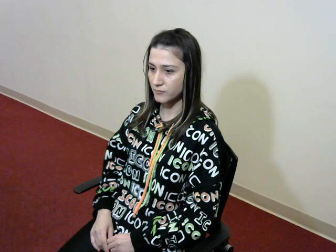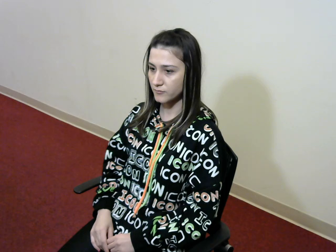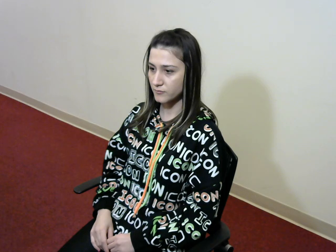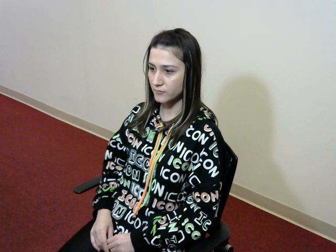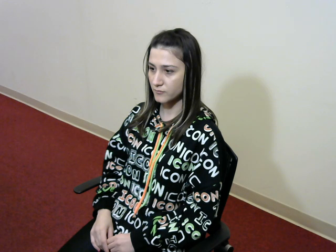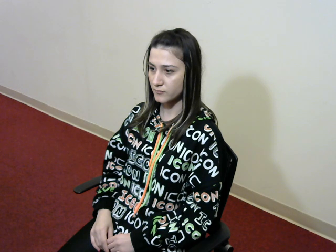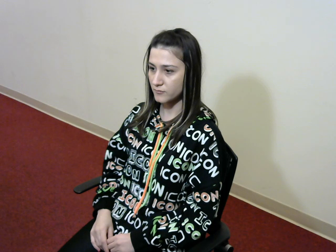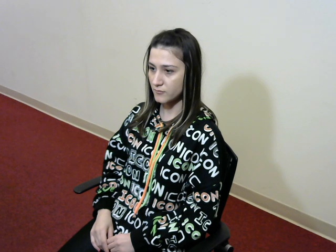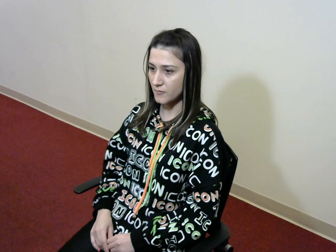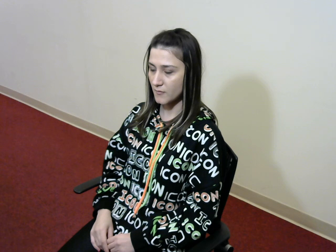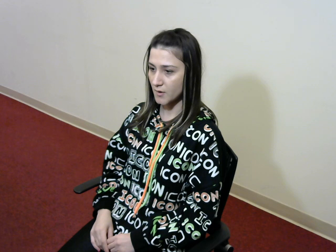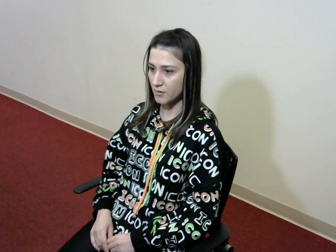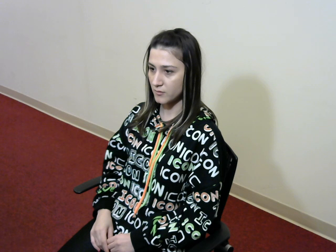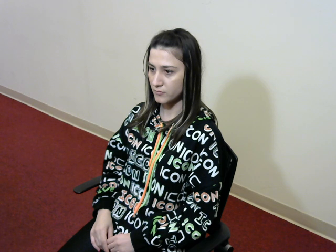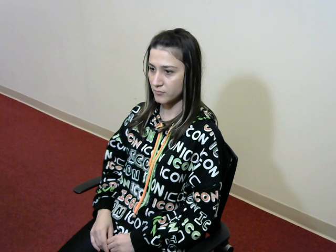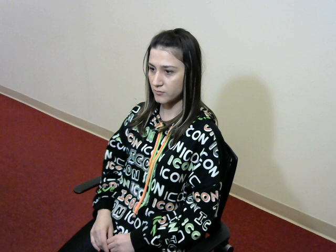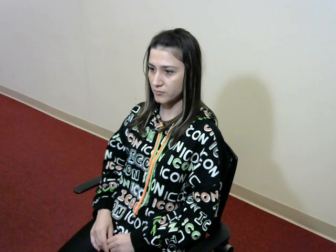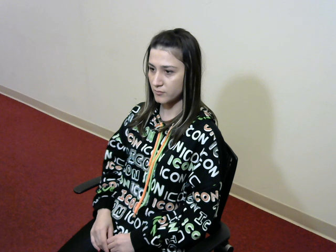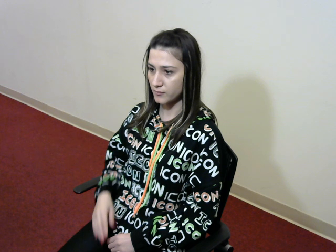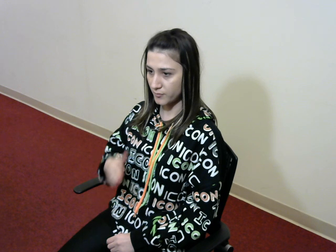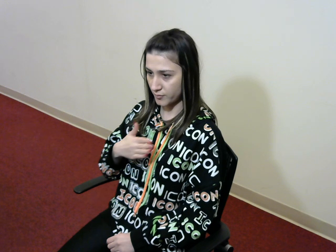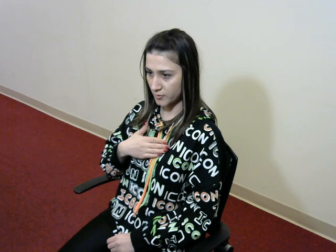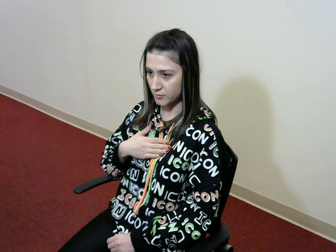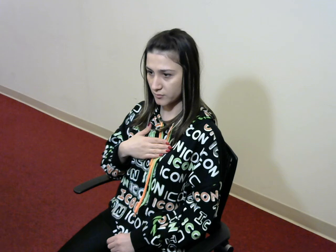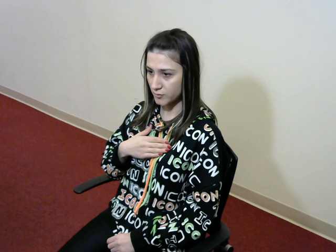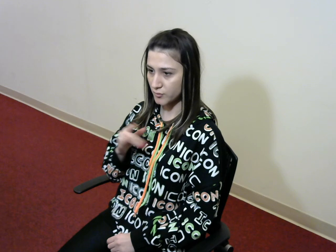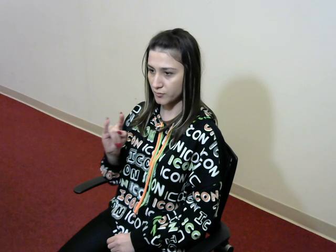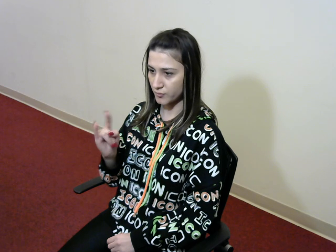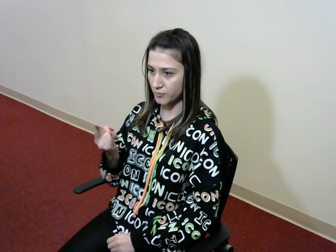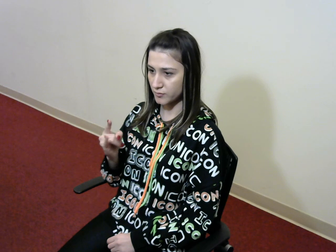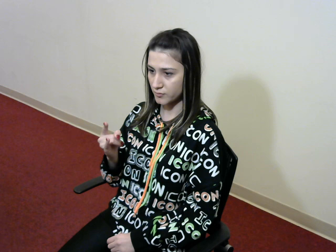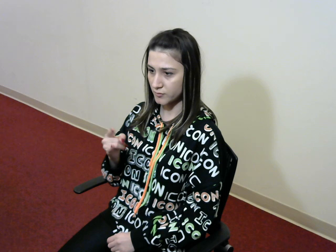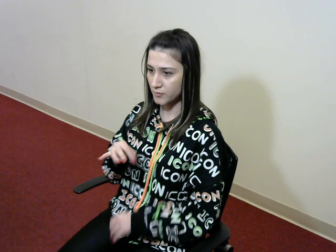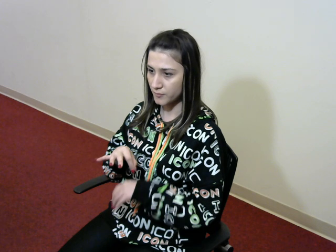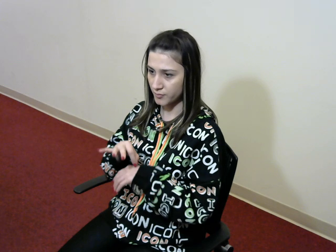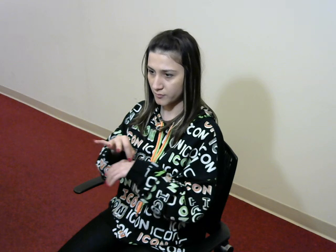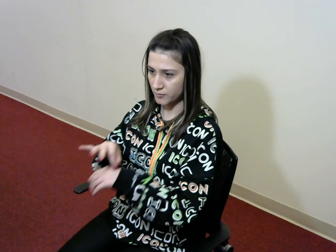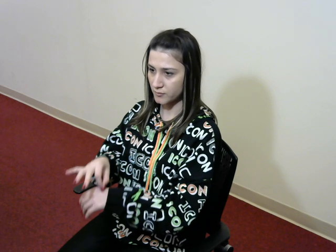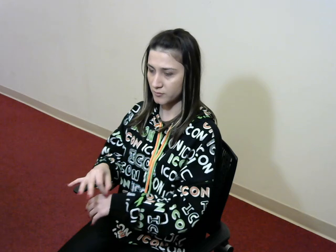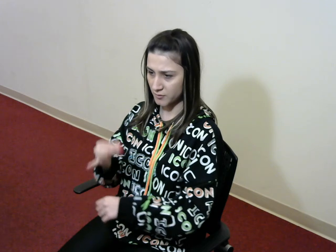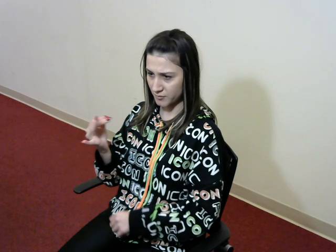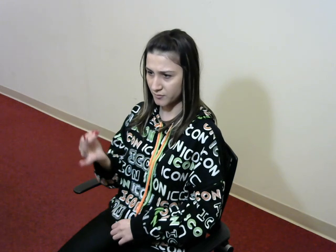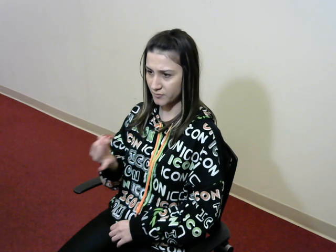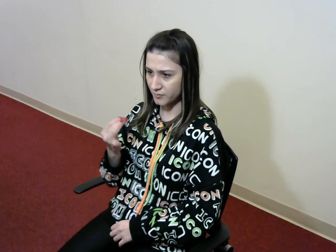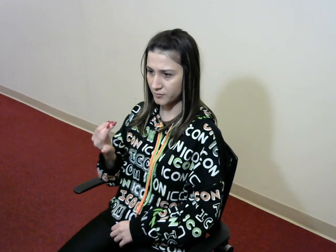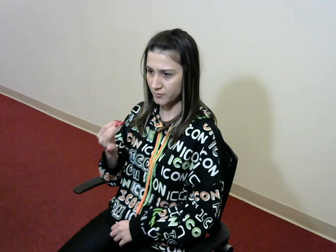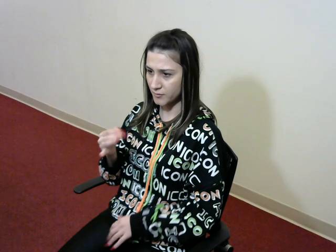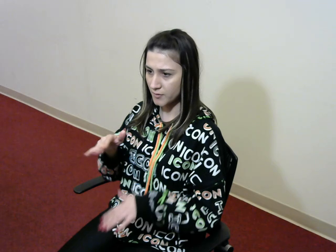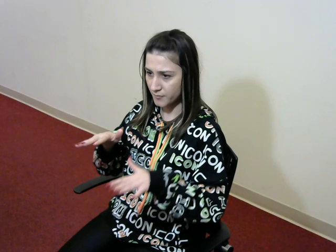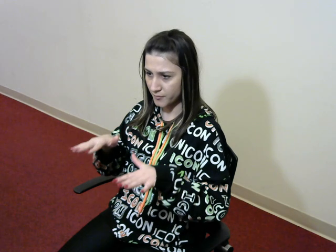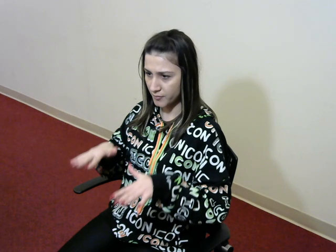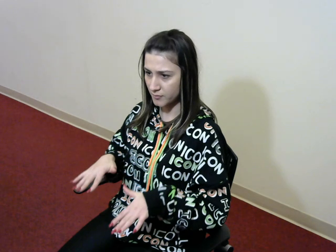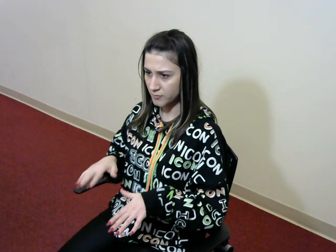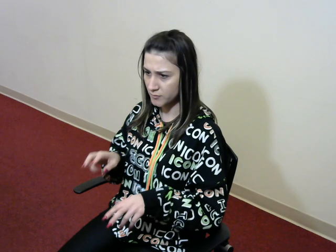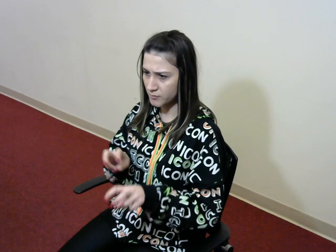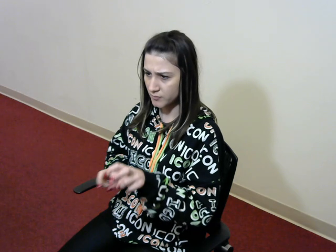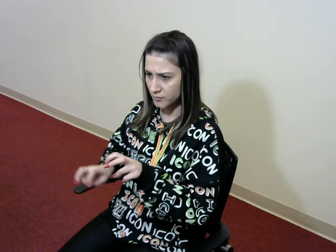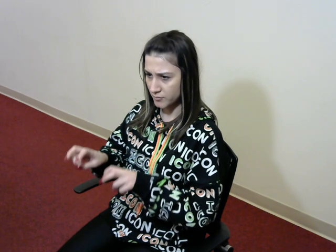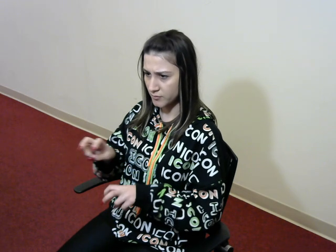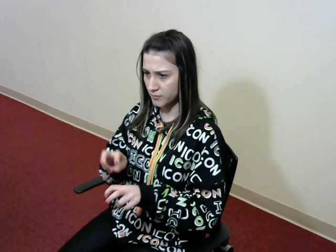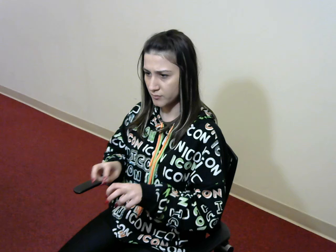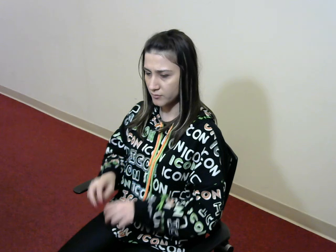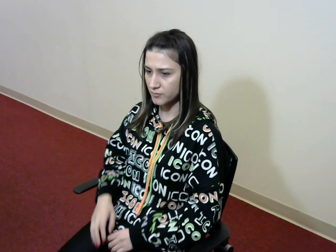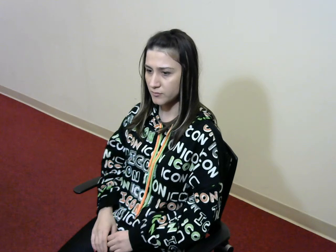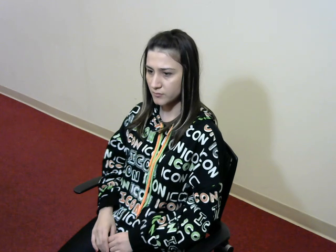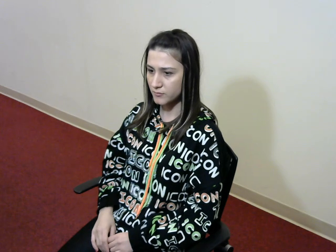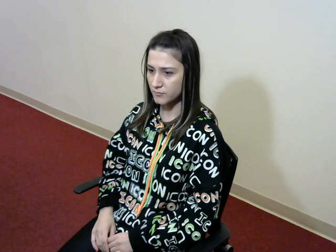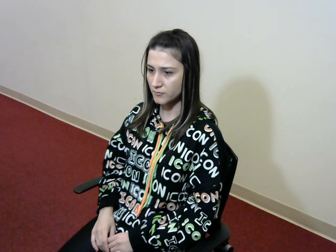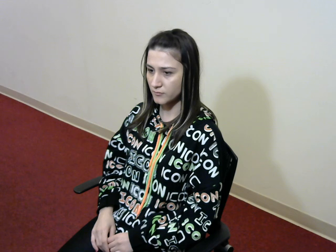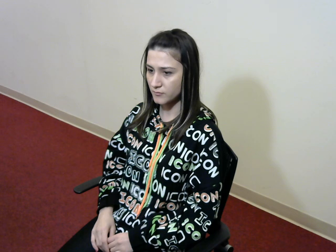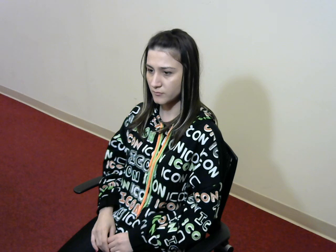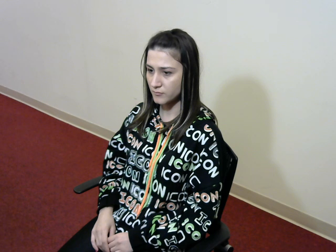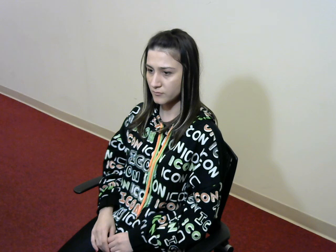Mən uşaqlarımı aparmağa maraqlı yer axtarıram